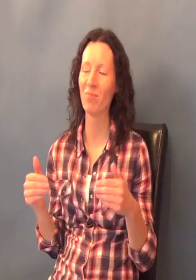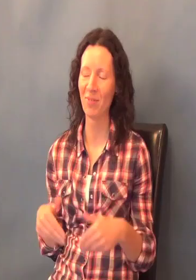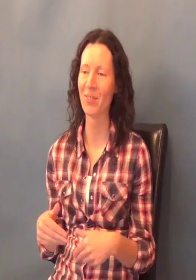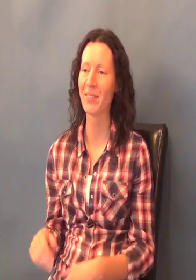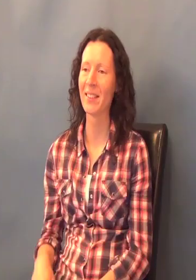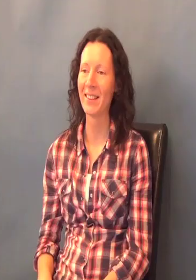Można.